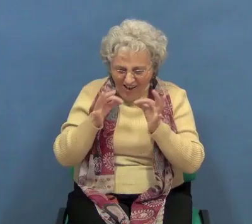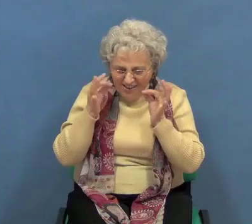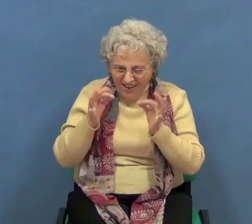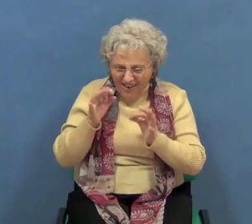Bajka.